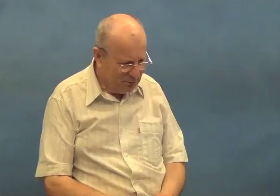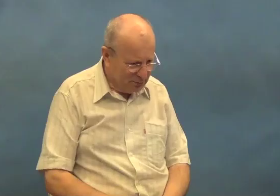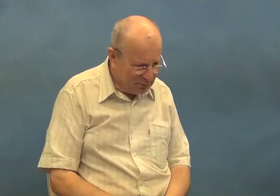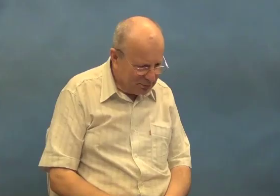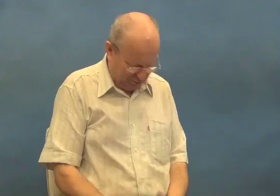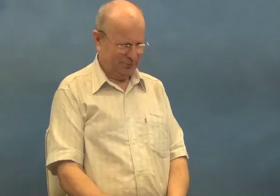Czołg.